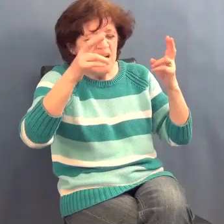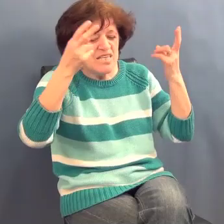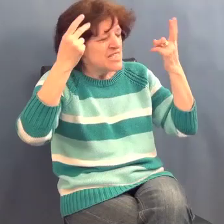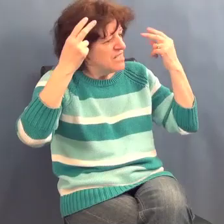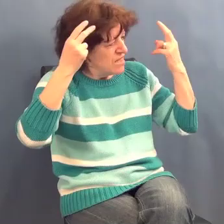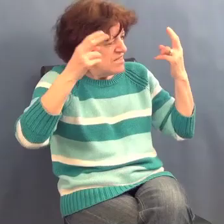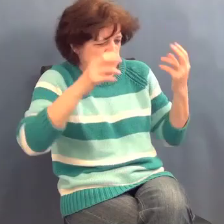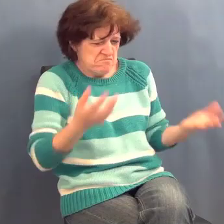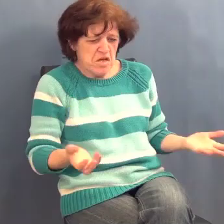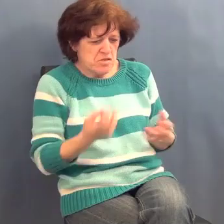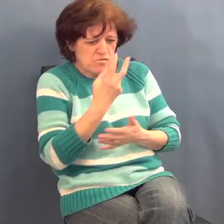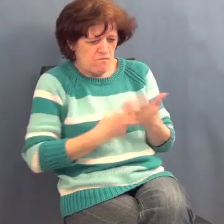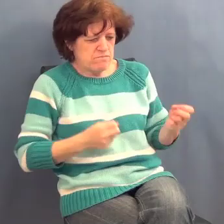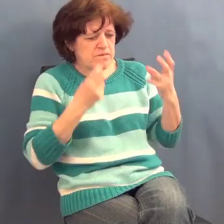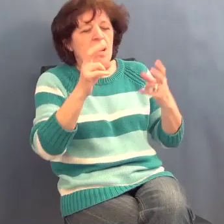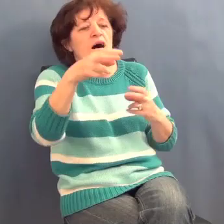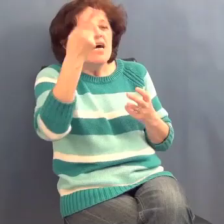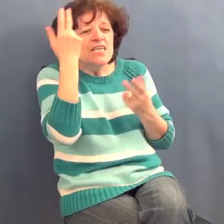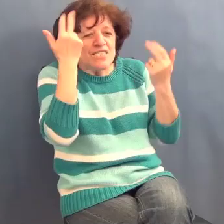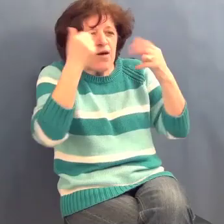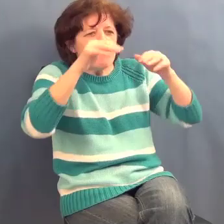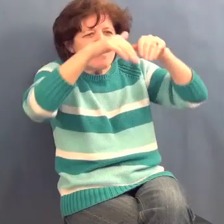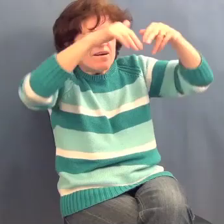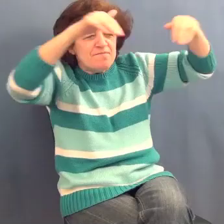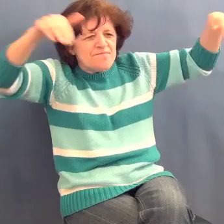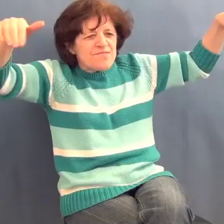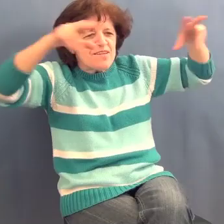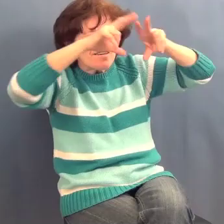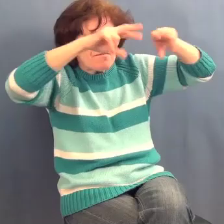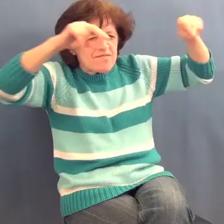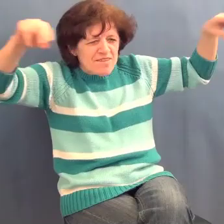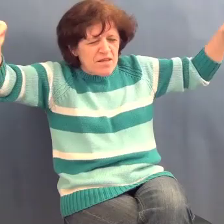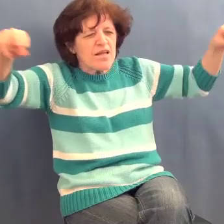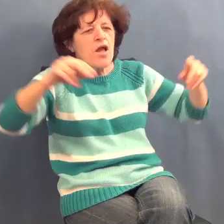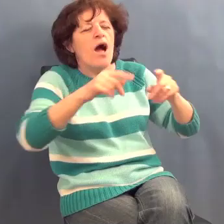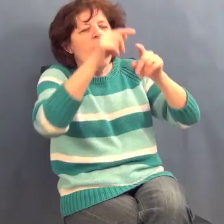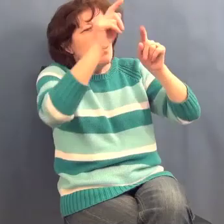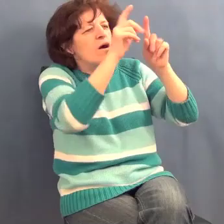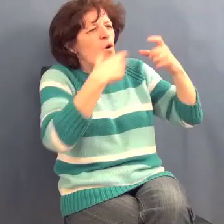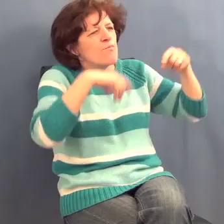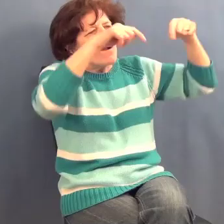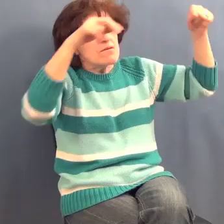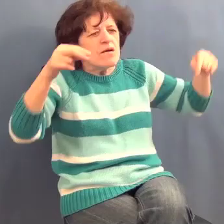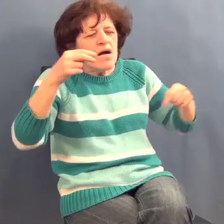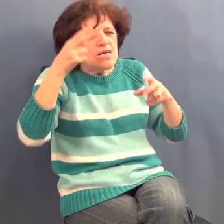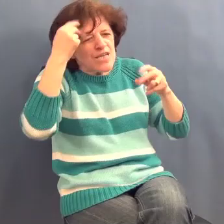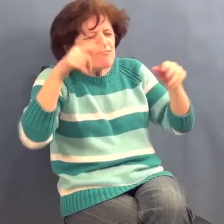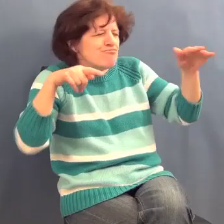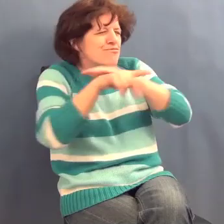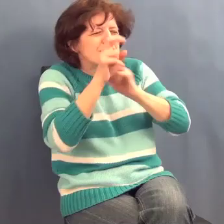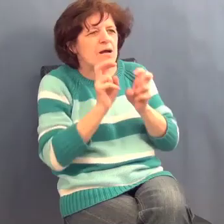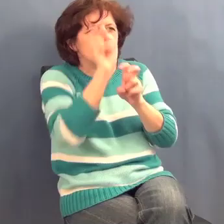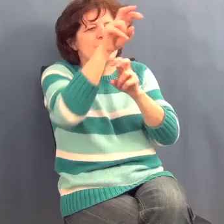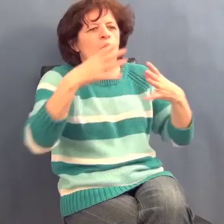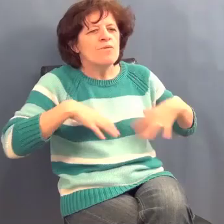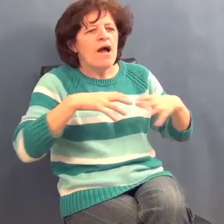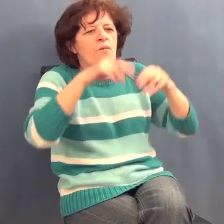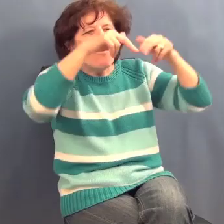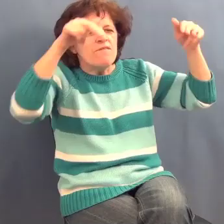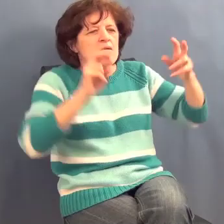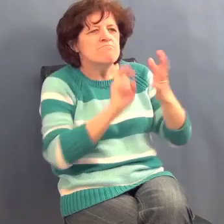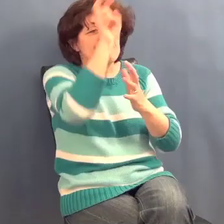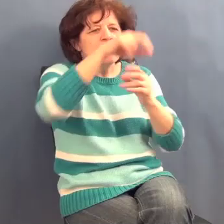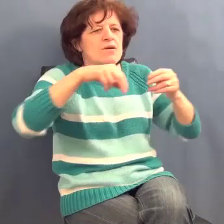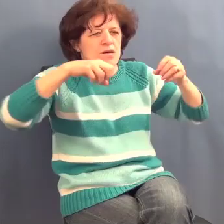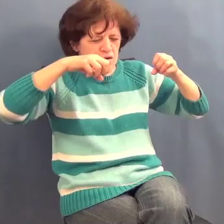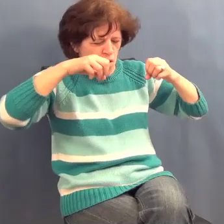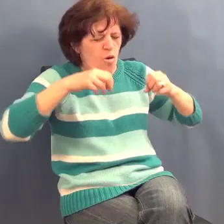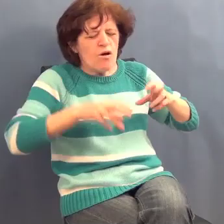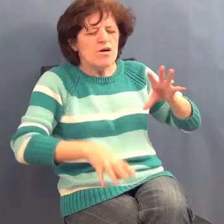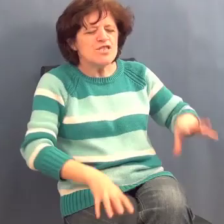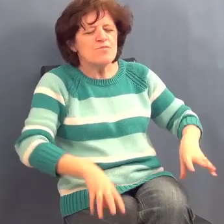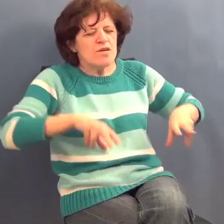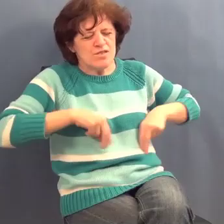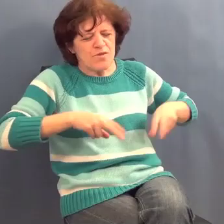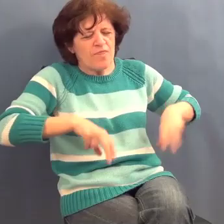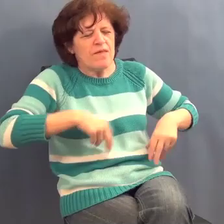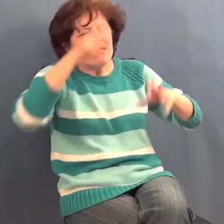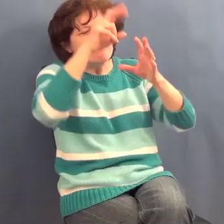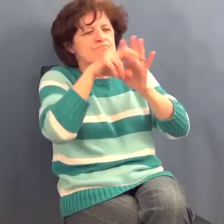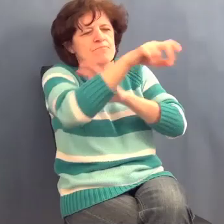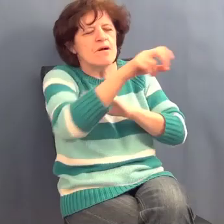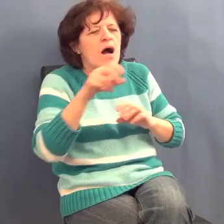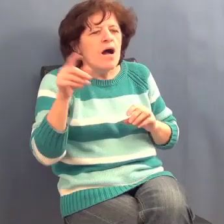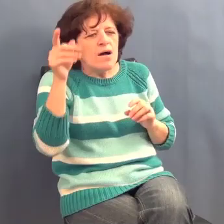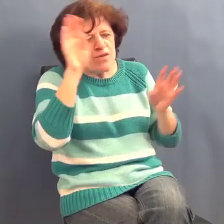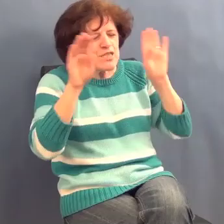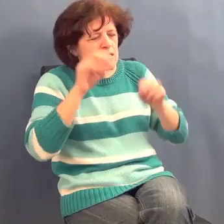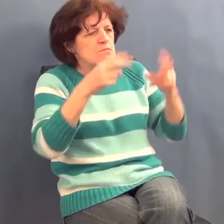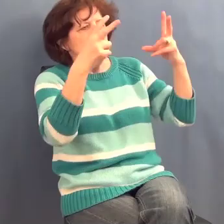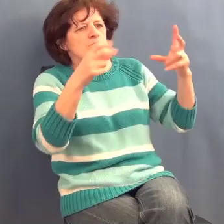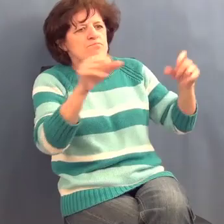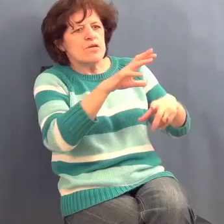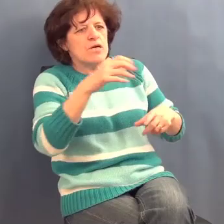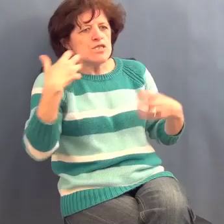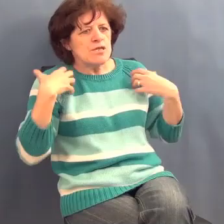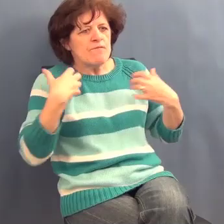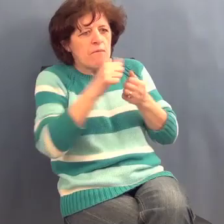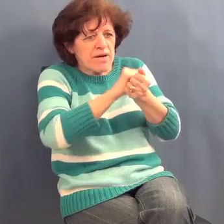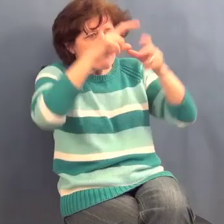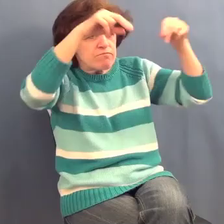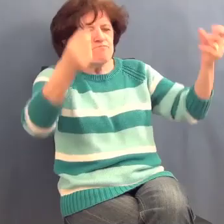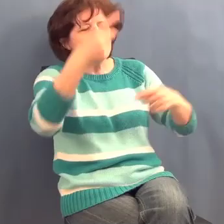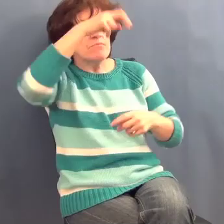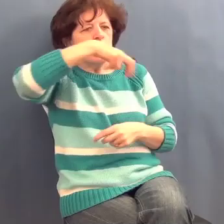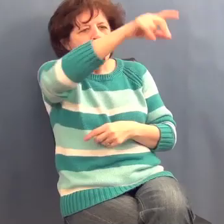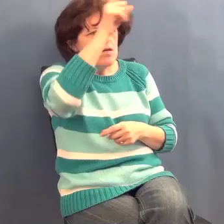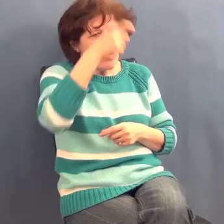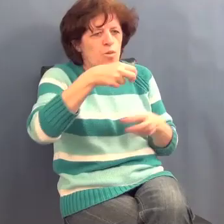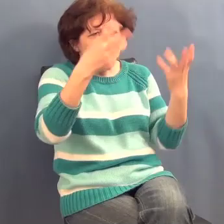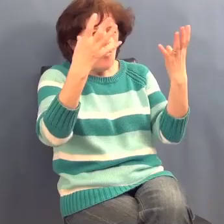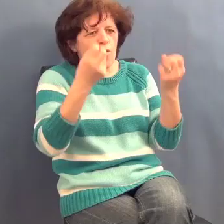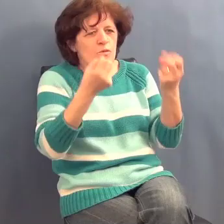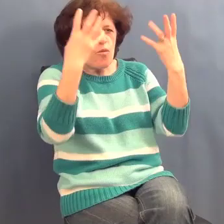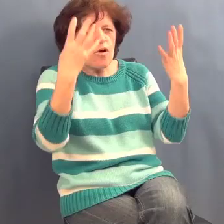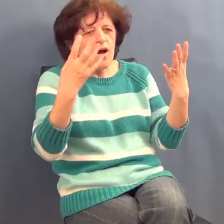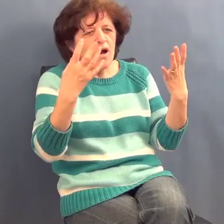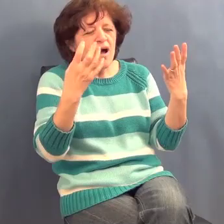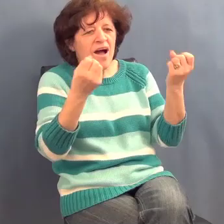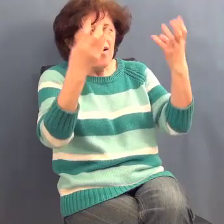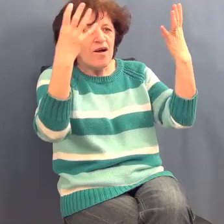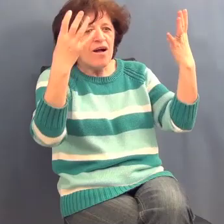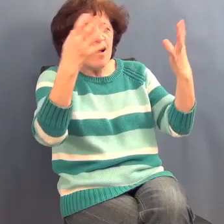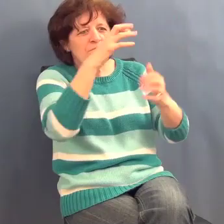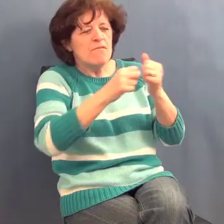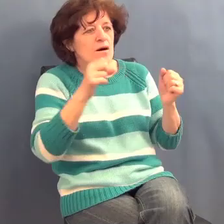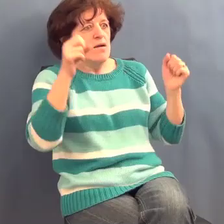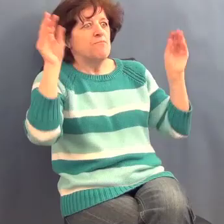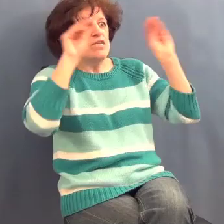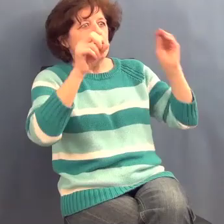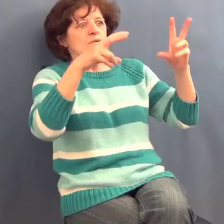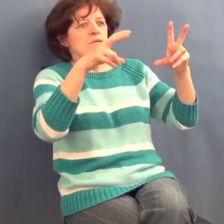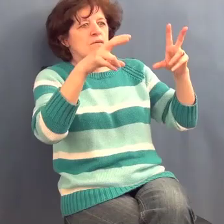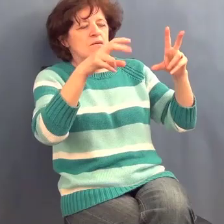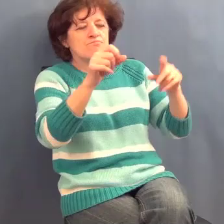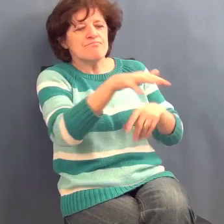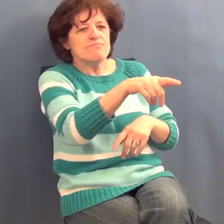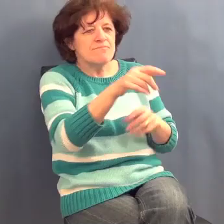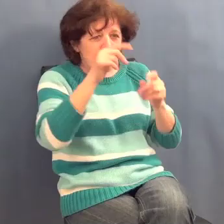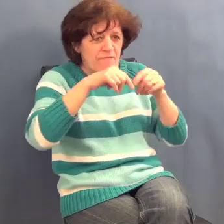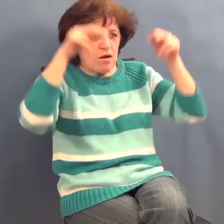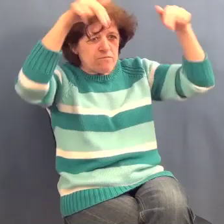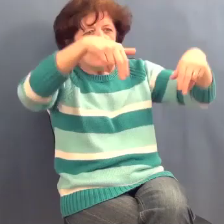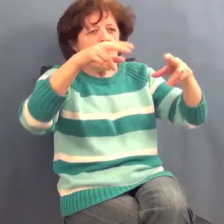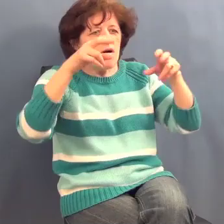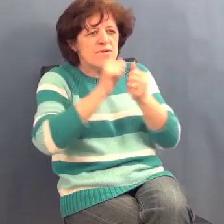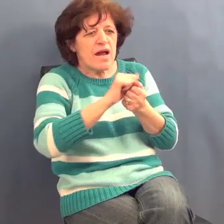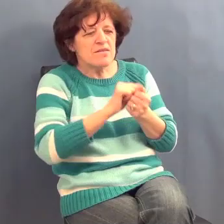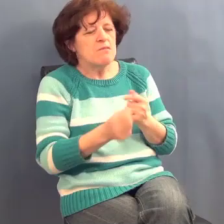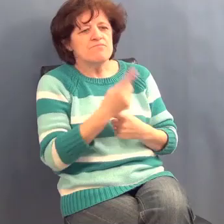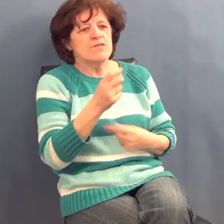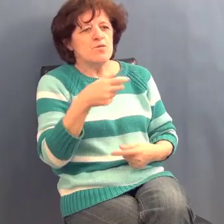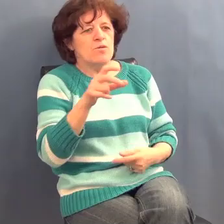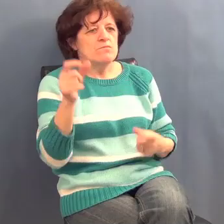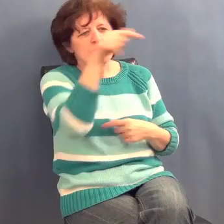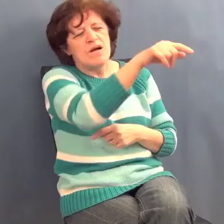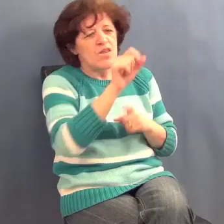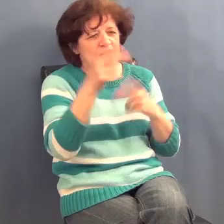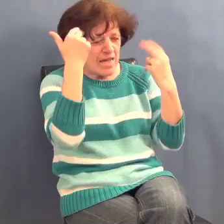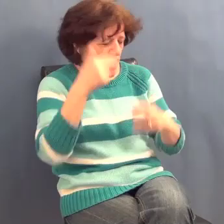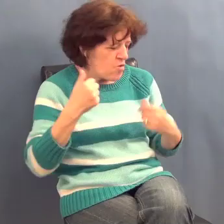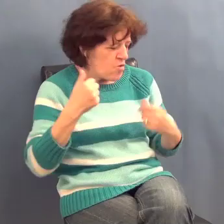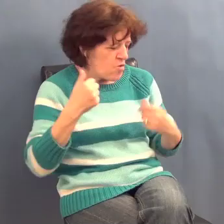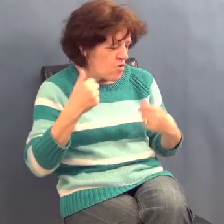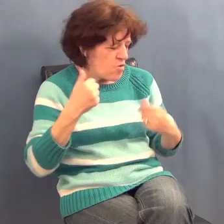Królik. Chować się. Wisiało pranie, królik wskoczył w śpiochy i skakał dalej cały zakryty. Miś był w szoku, bo zobaczył skaczące ubranie i pomyślał, że to duch. Wystraszył się. Duch.